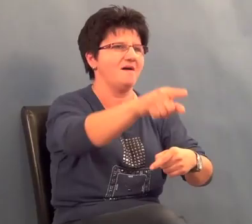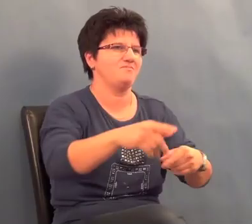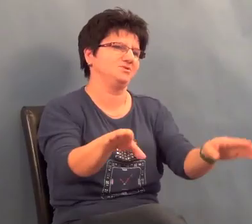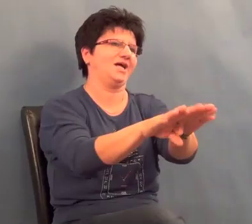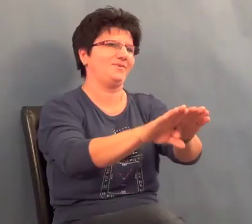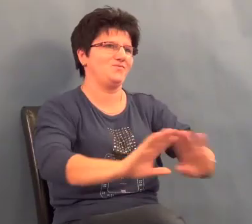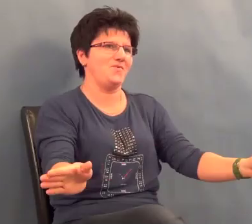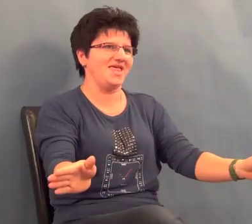Koniec.